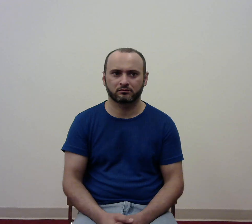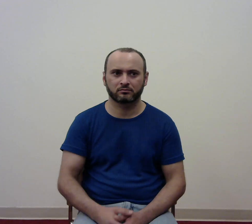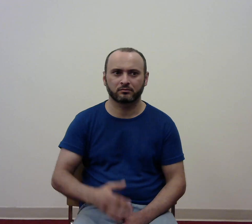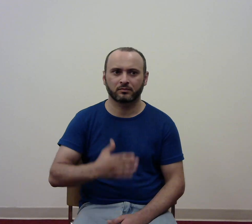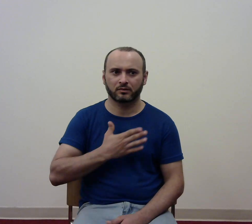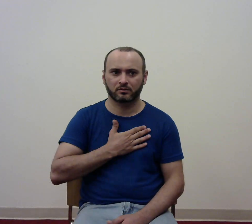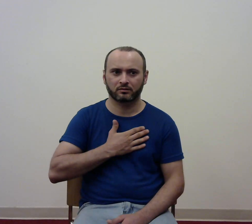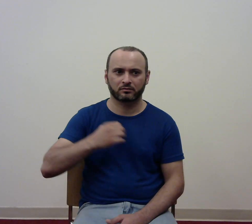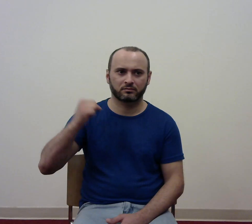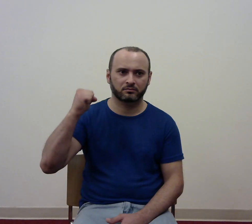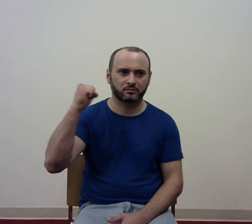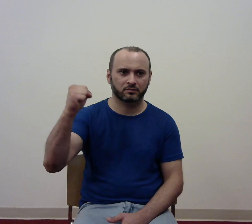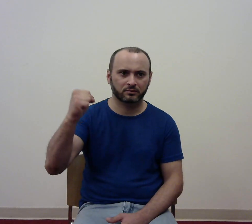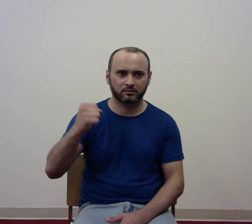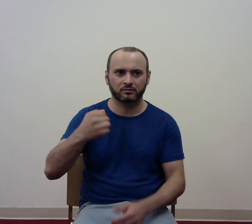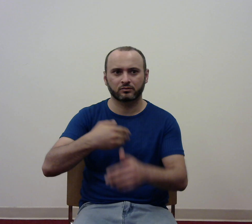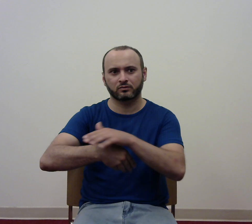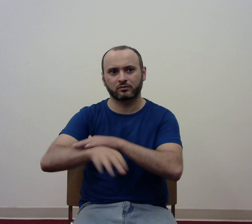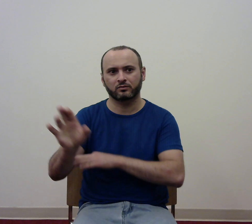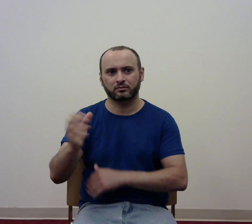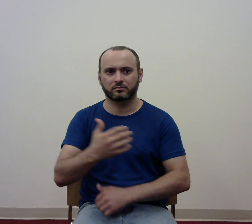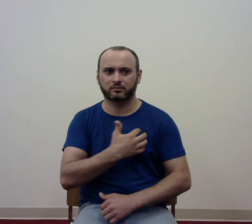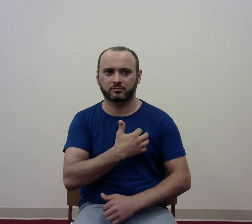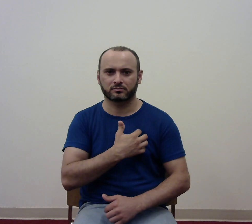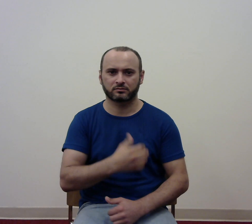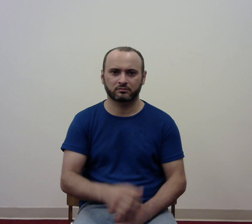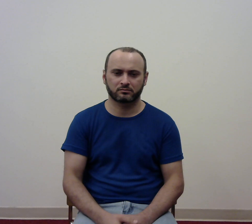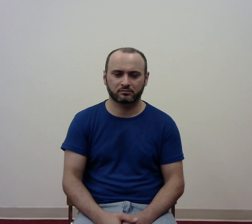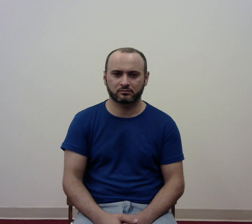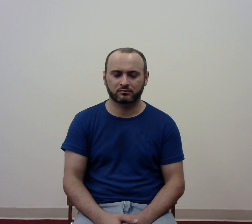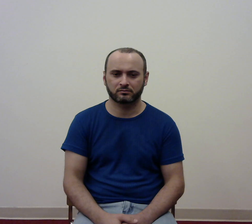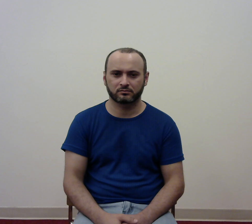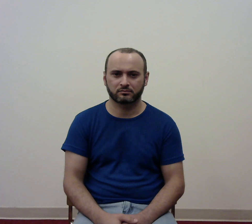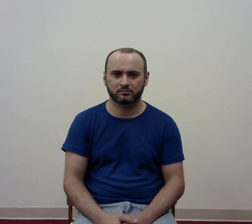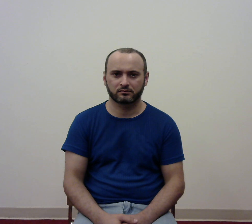Mən Qarabağa getmək istəyirəm